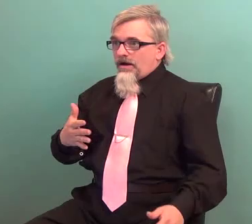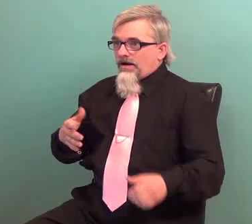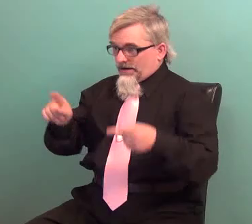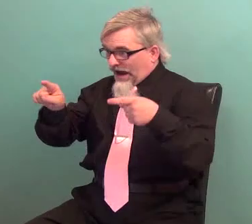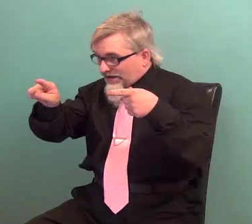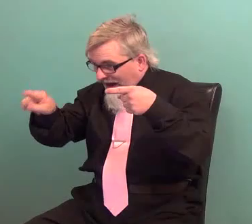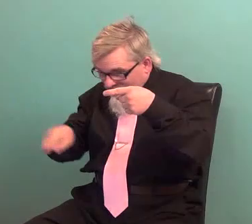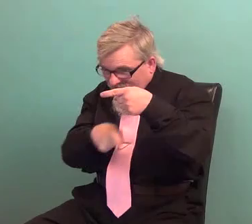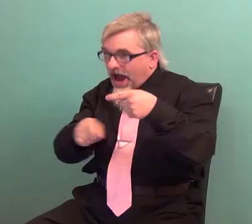Odtąd dotąd?